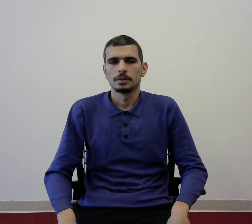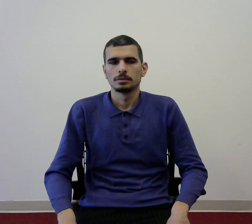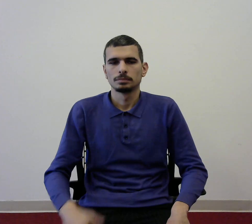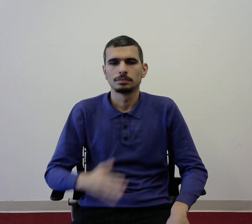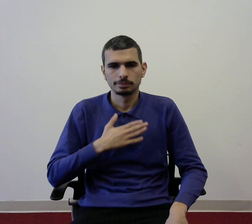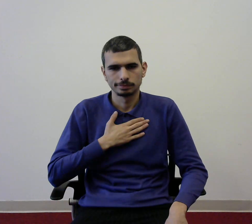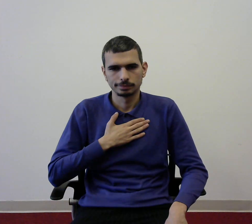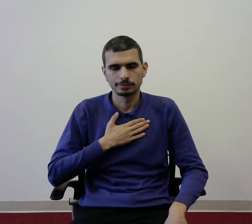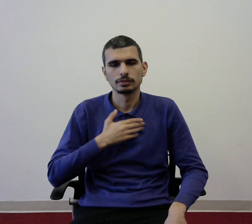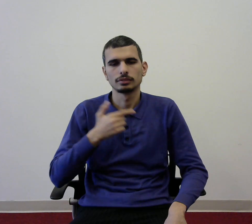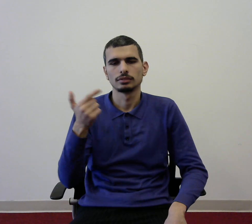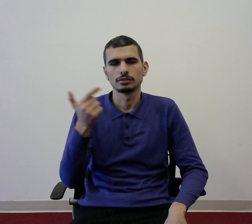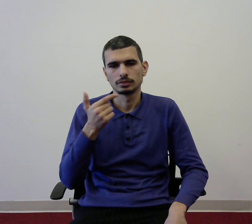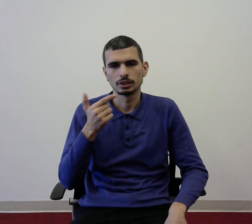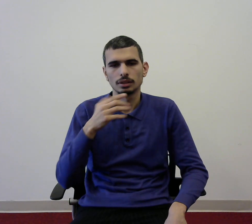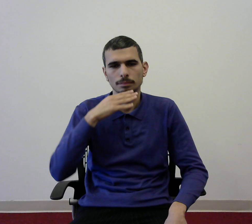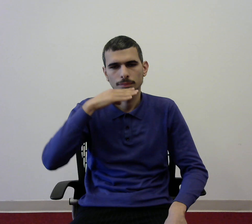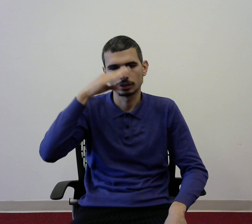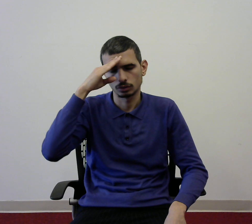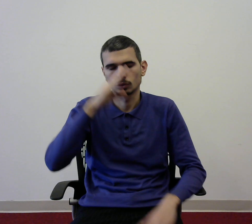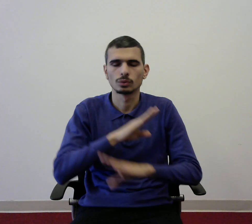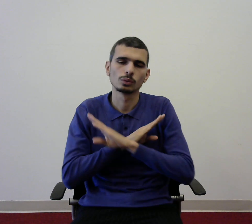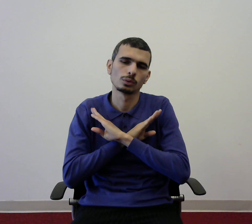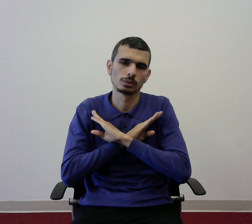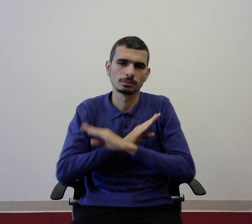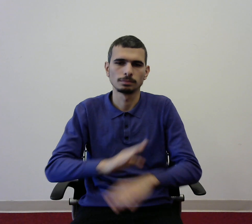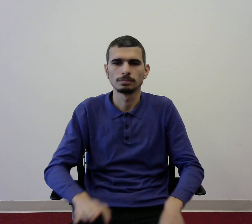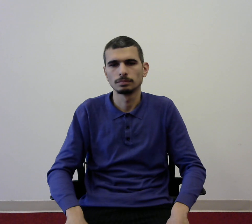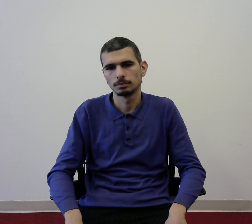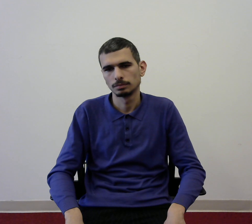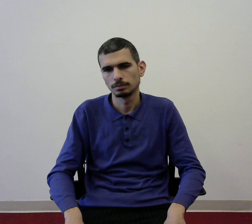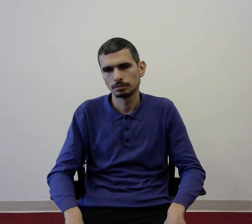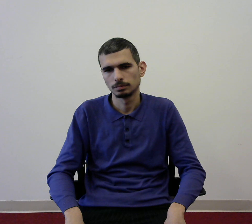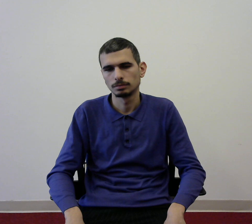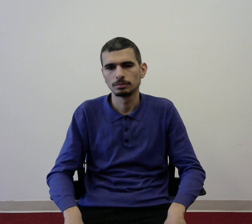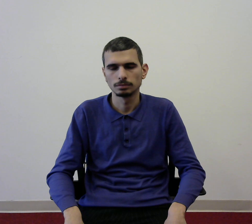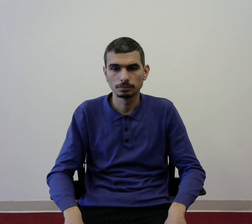Mənim qayınatam rəhmətə gedib